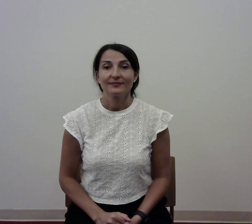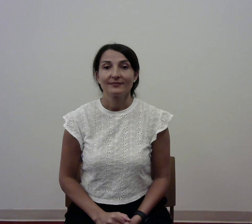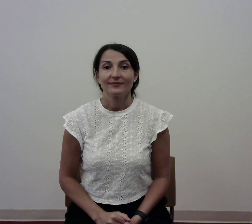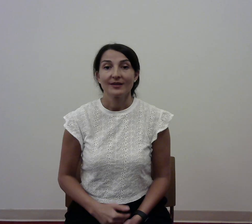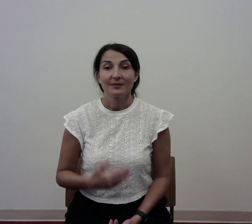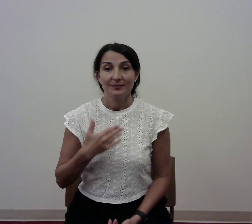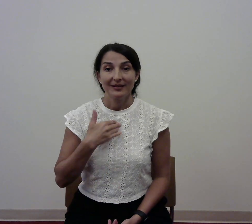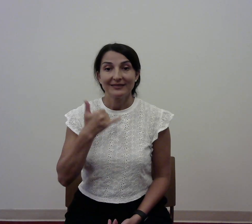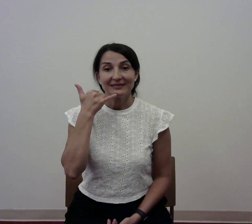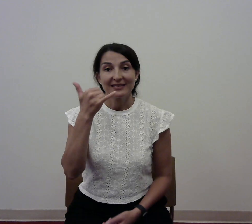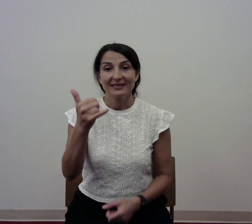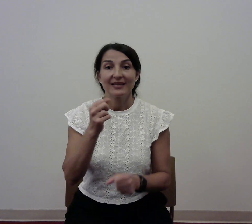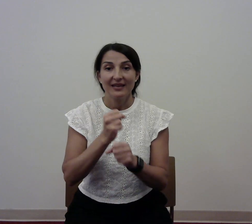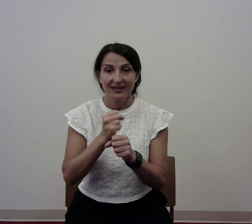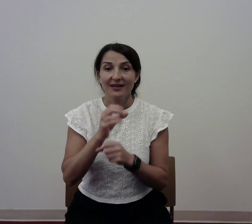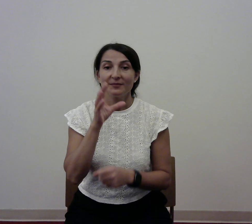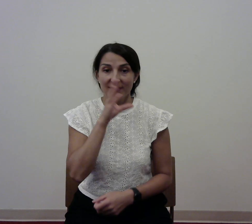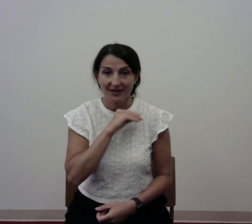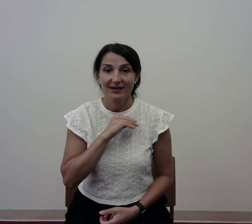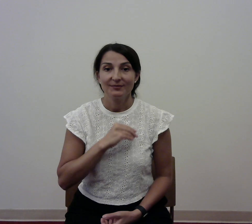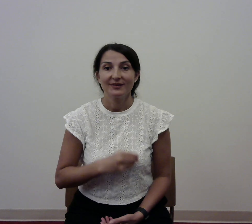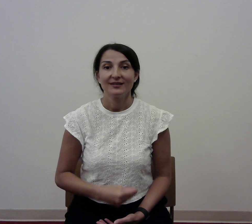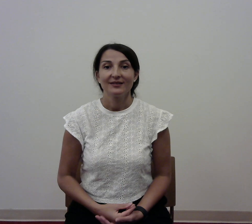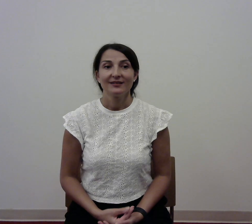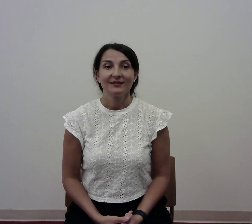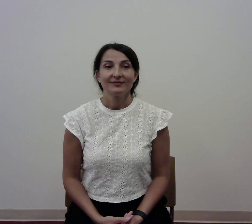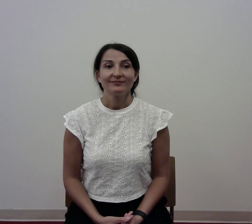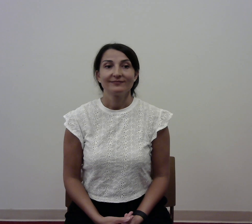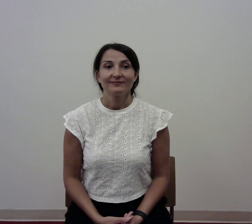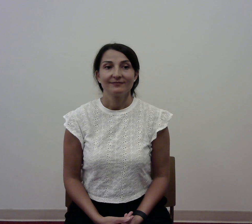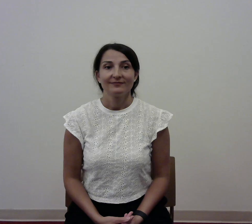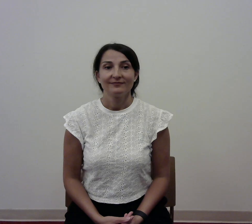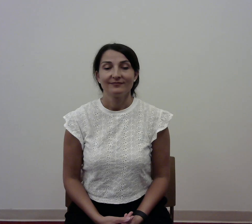Mən zəng edə bilərəmmi?